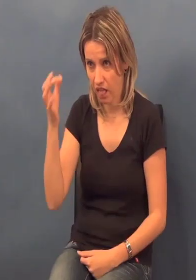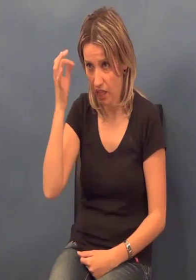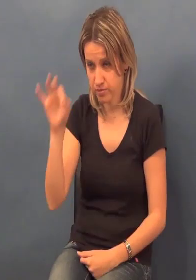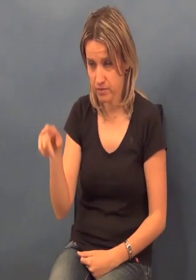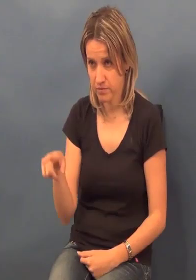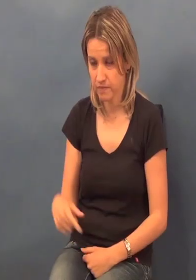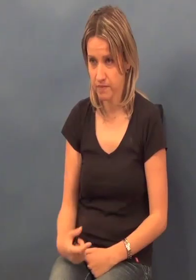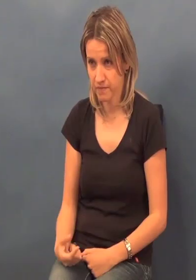Cały wtorek zajęty?